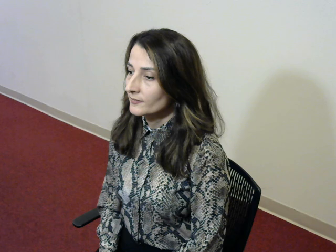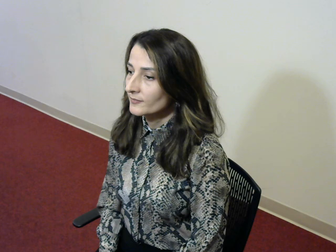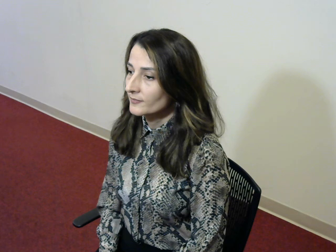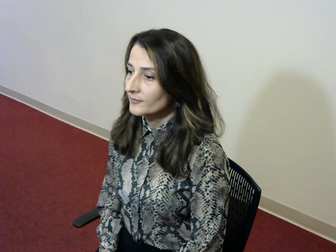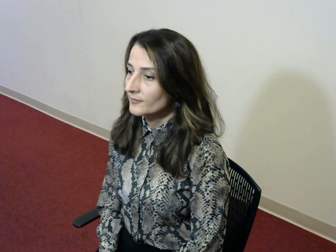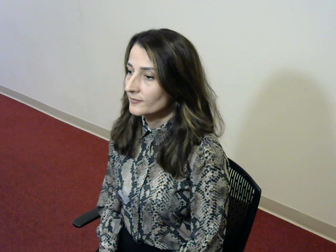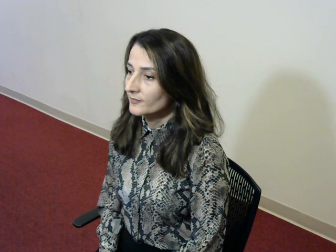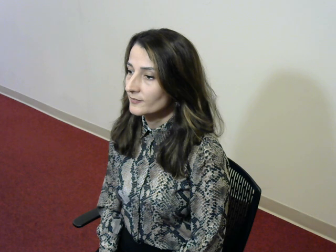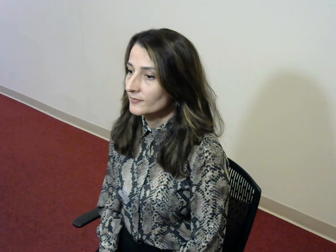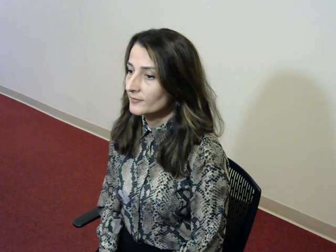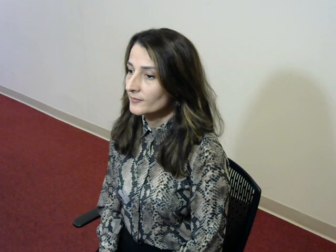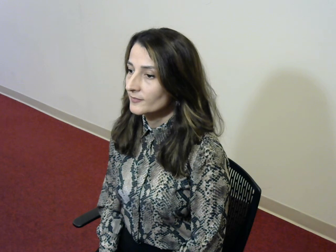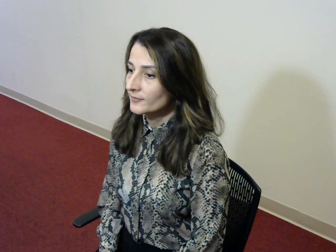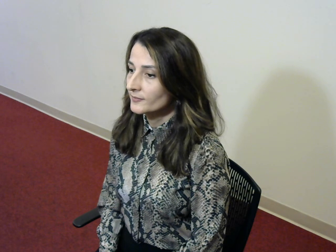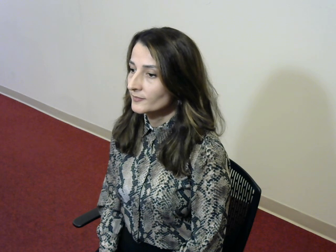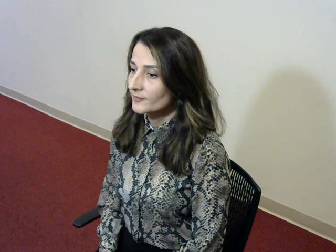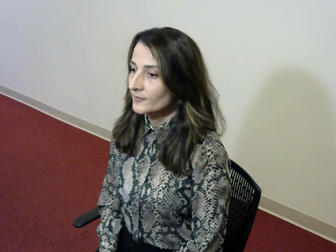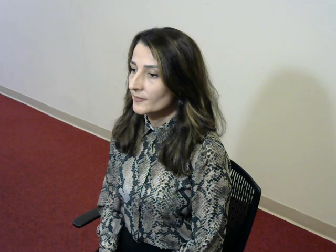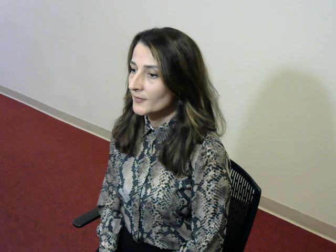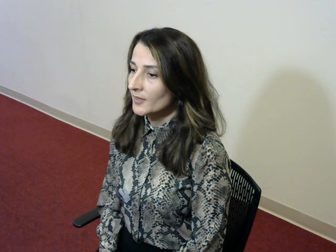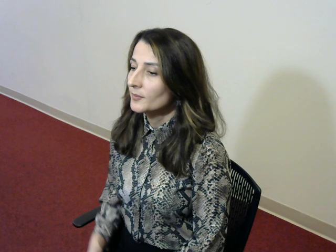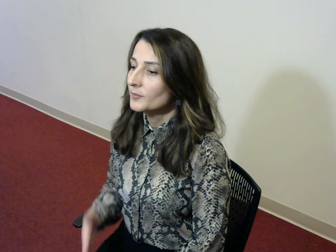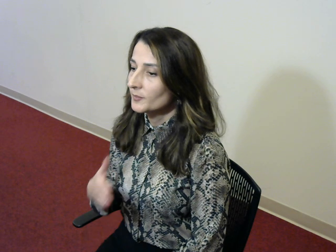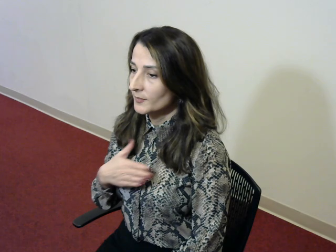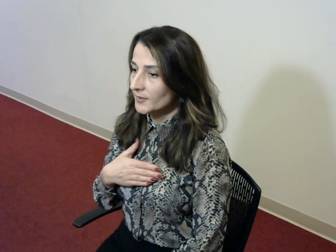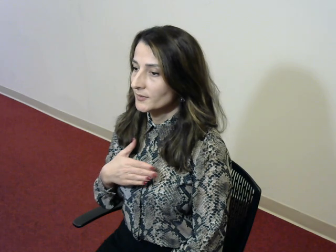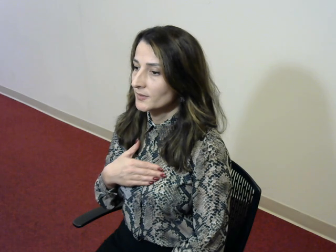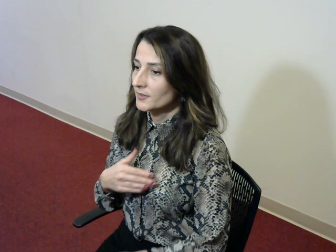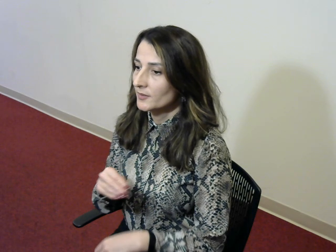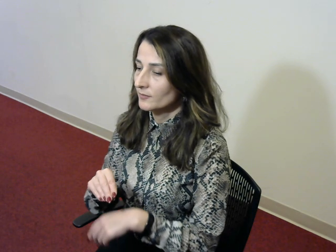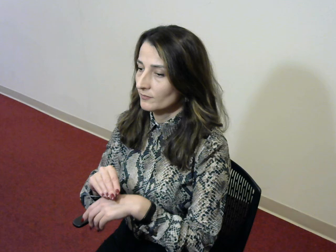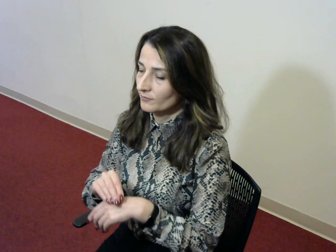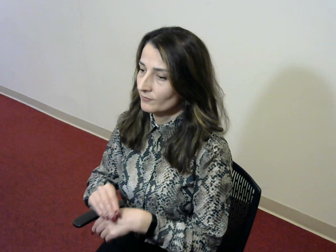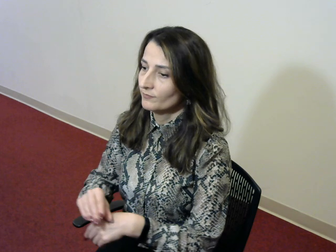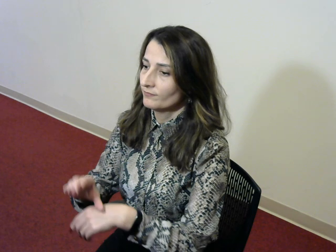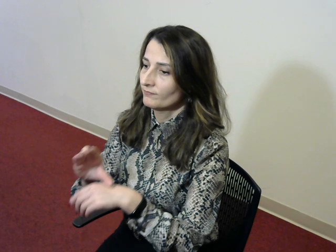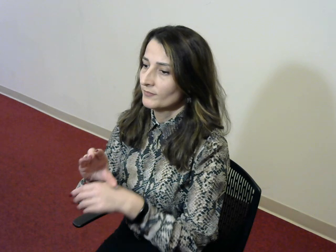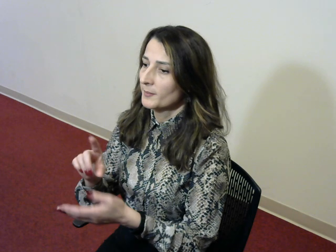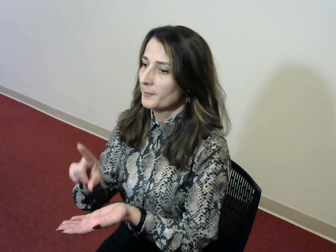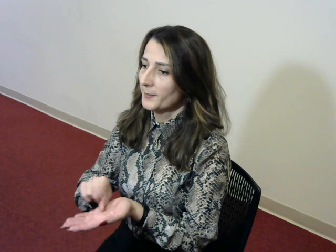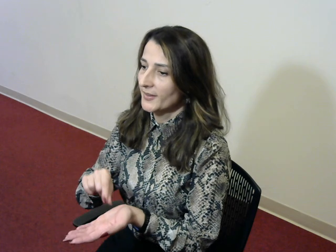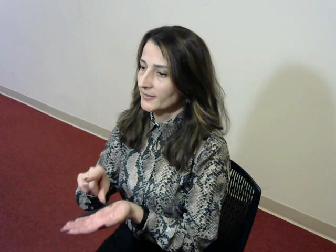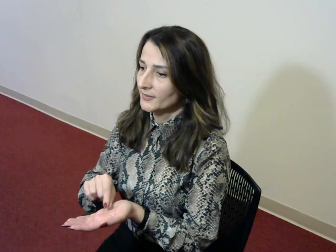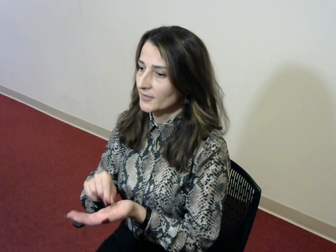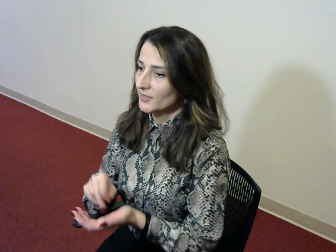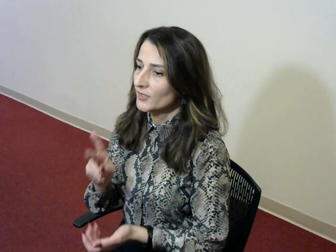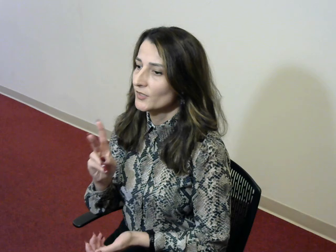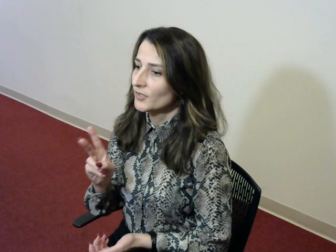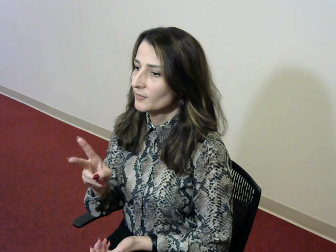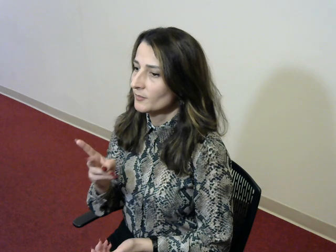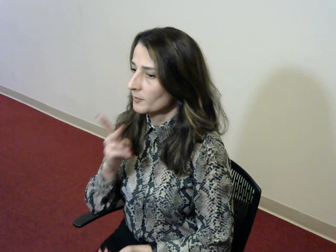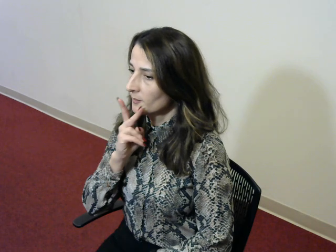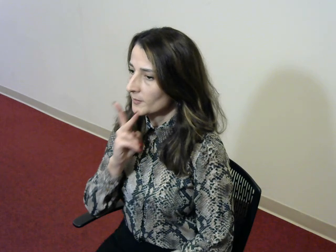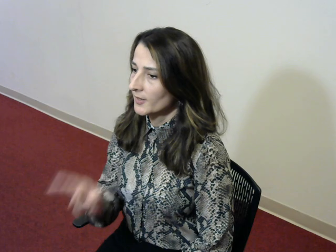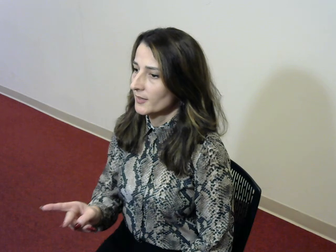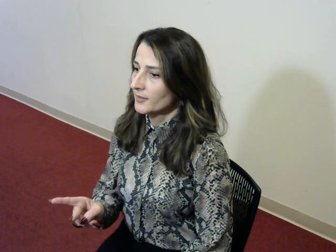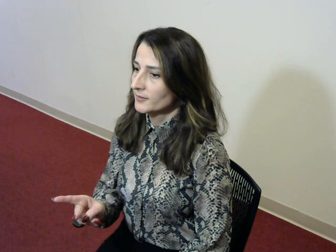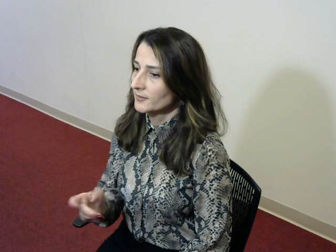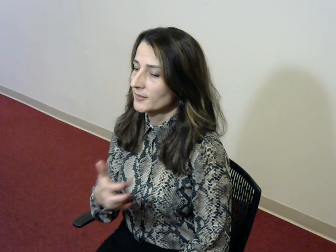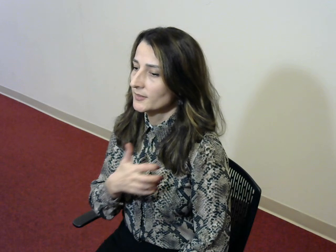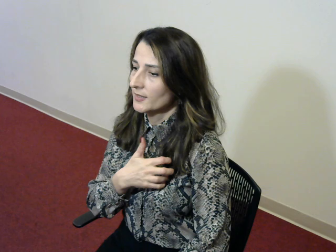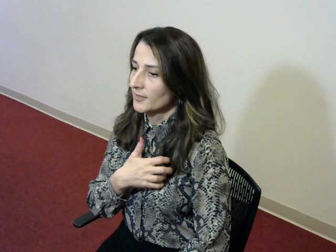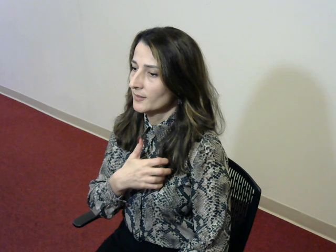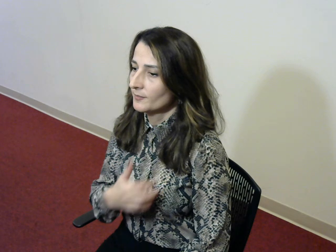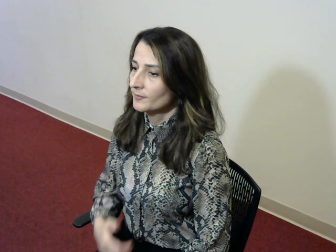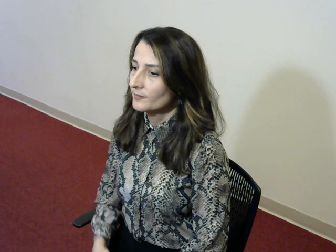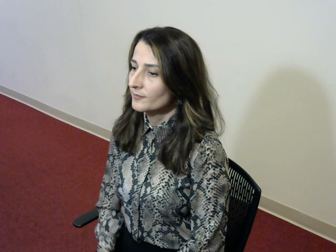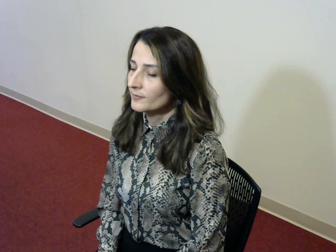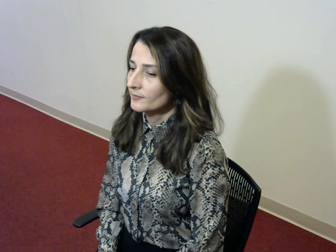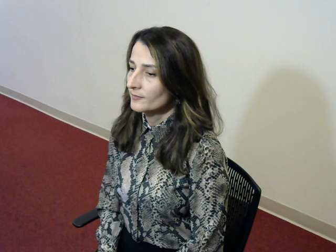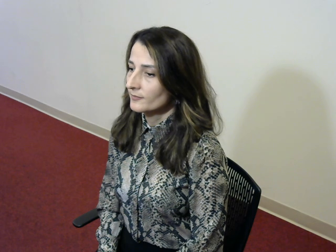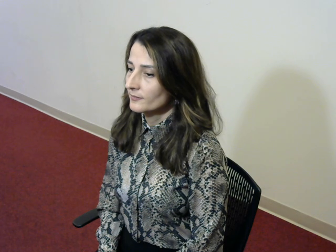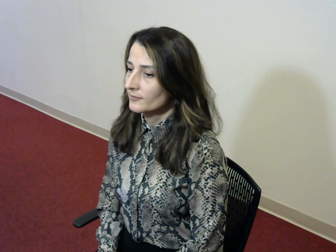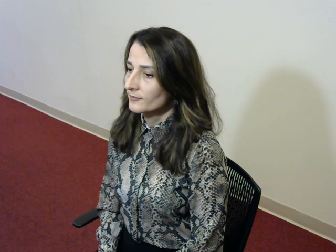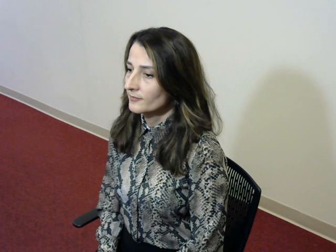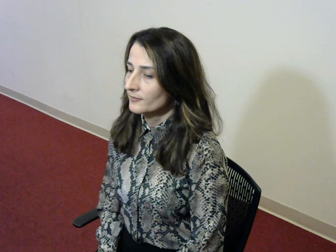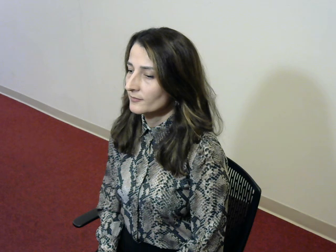Mən yığılmış pensiya kapitalıma baxmaq istəyirəm